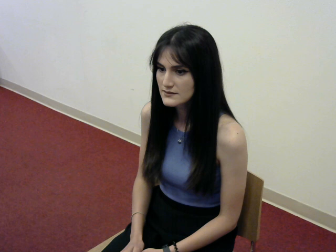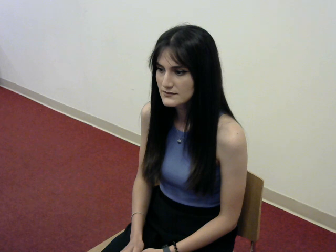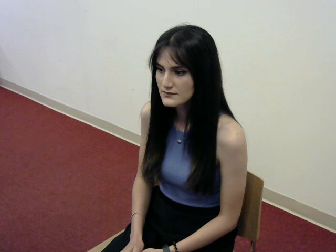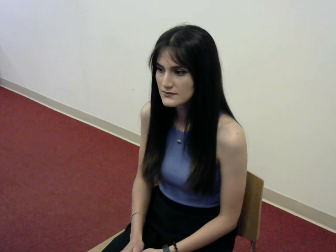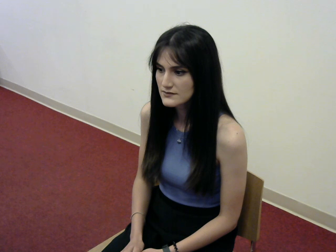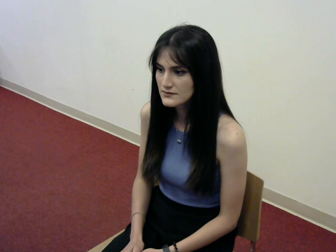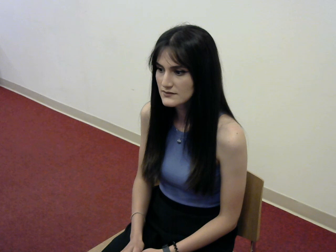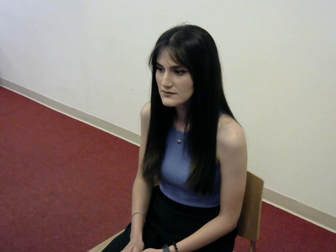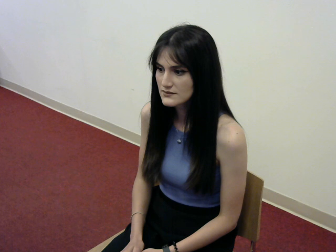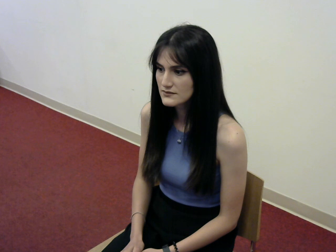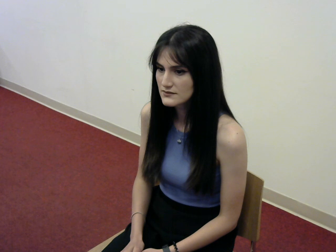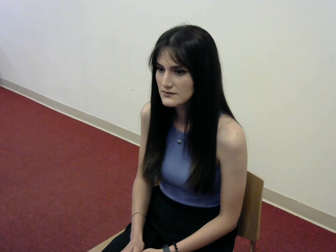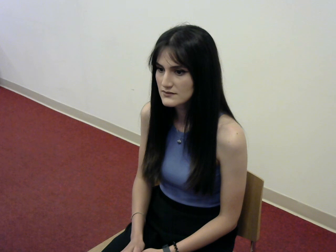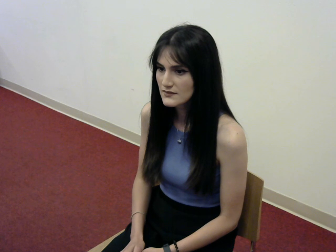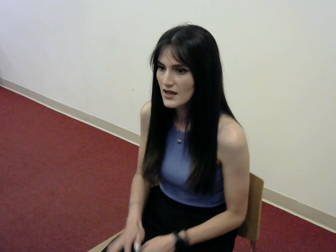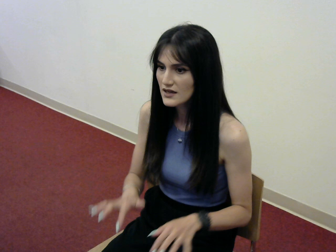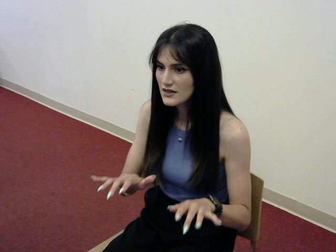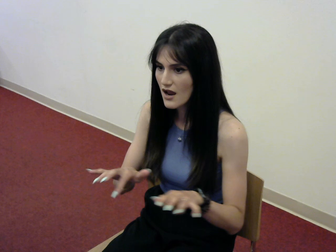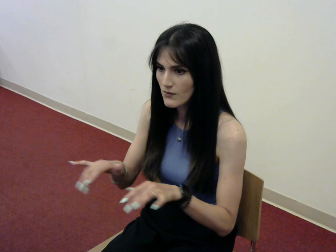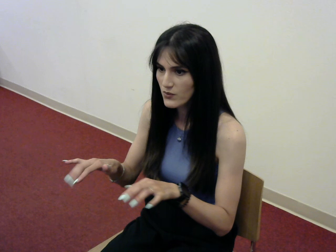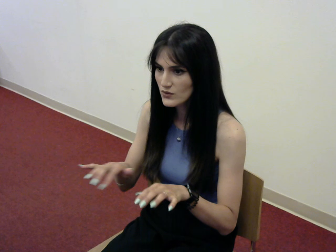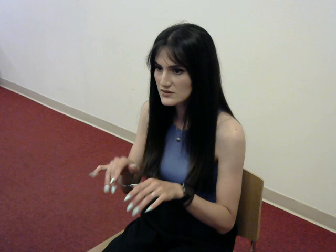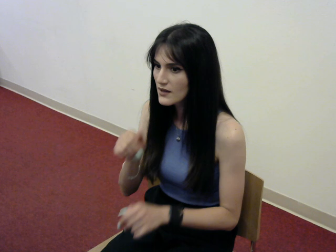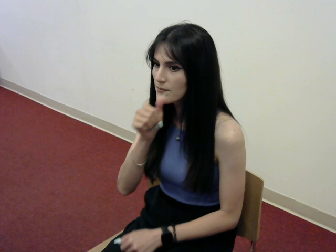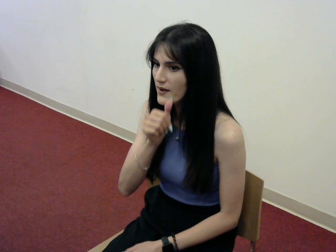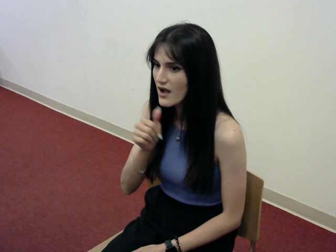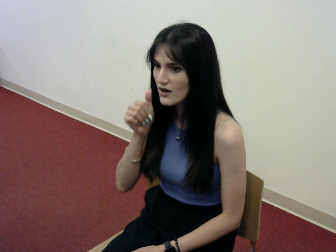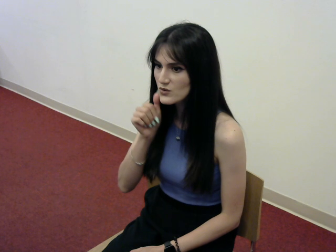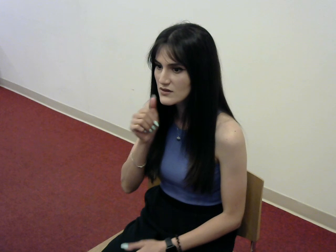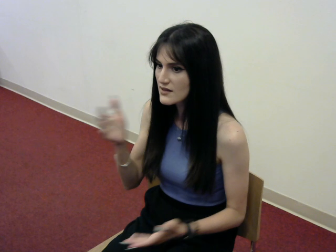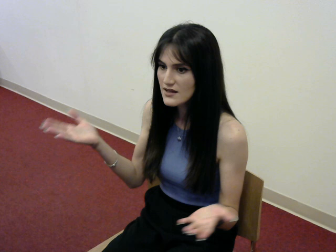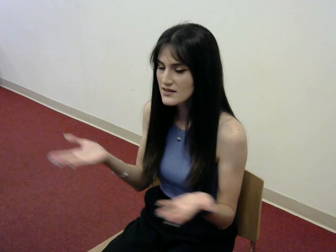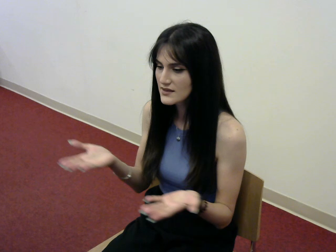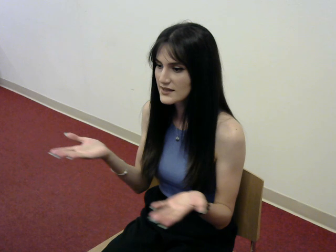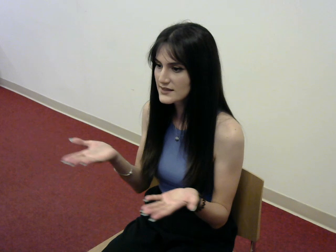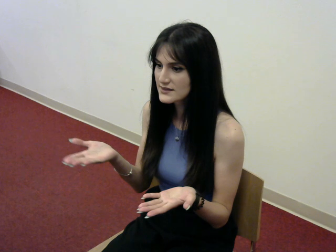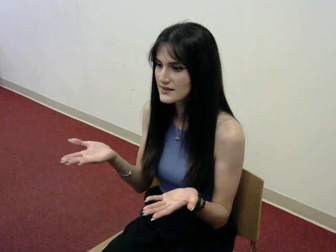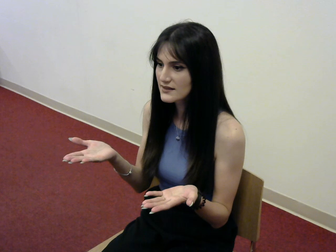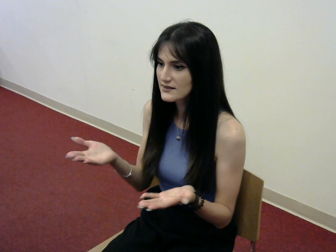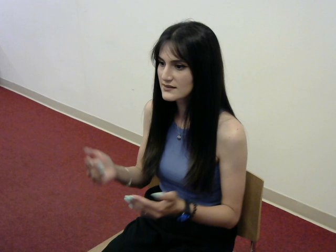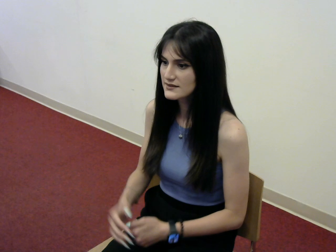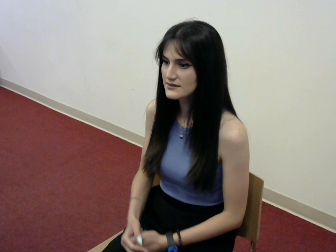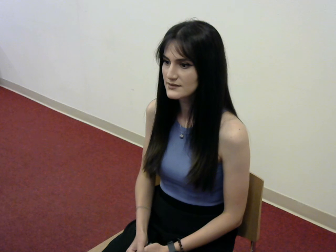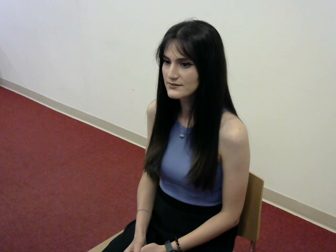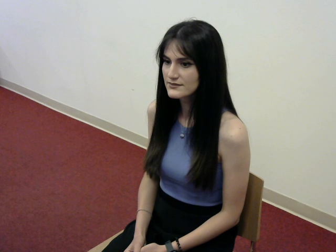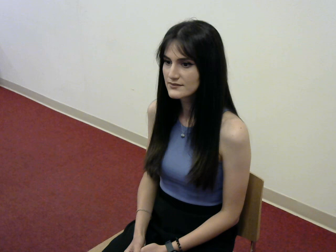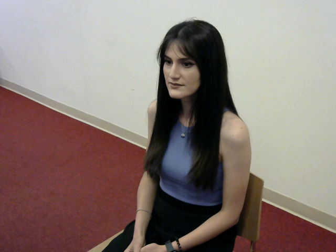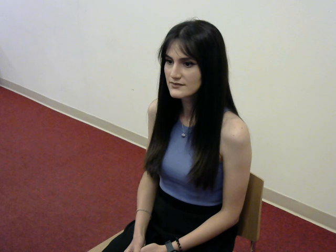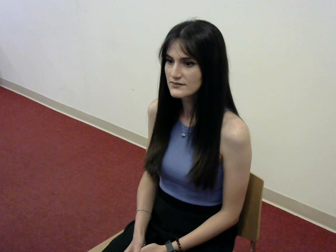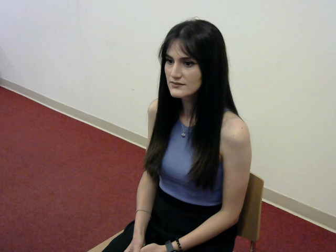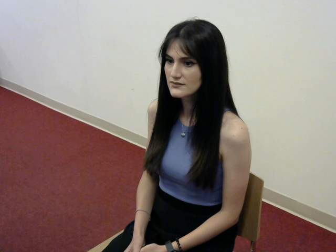Kompüterin parolu nədir?